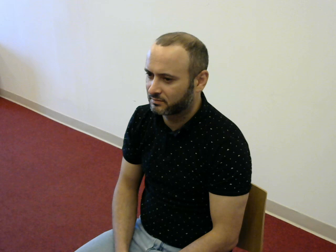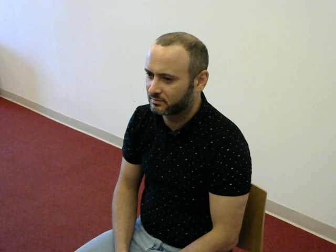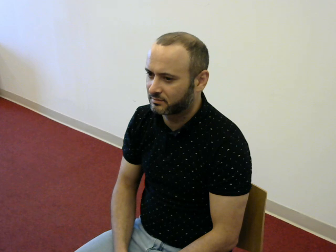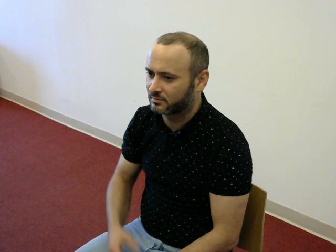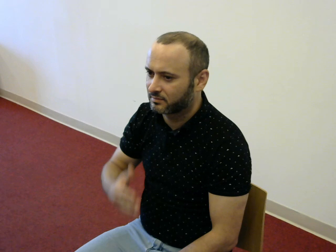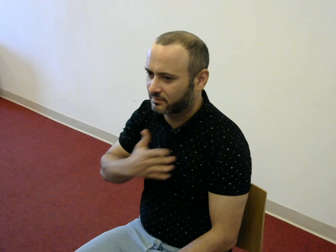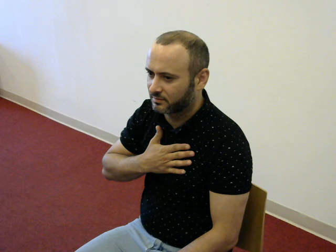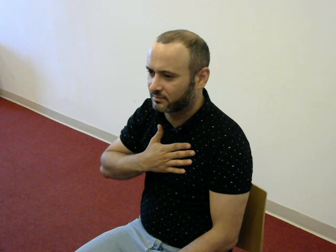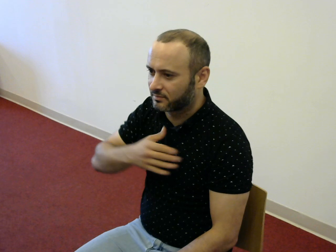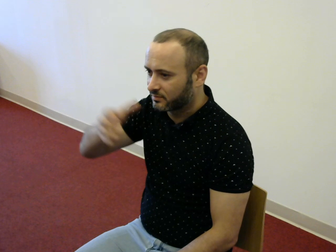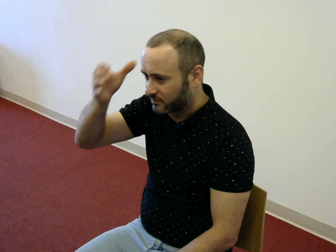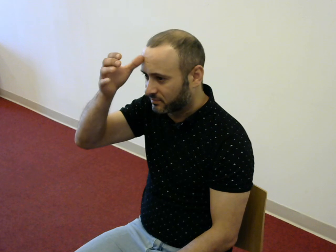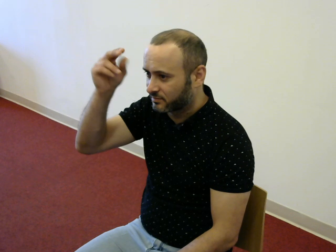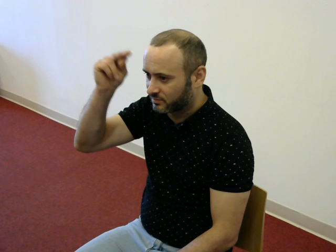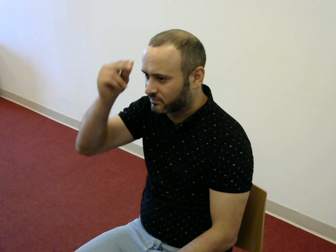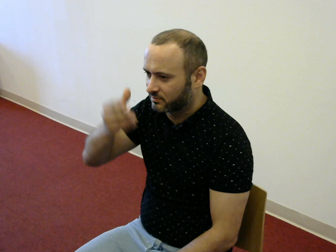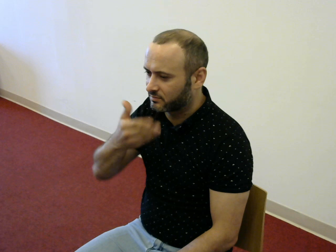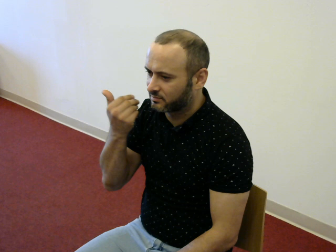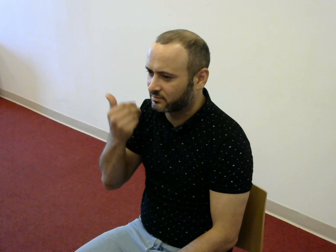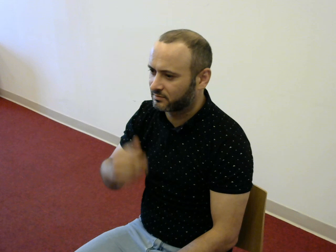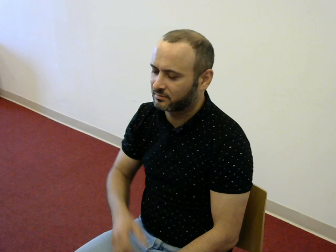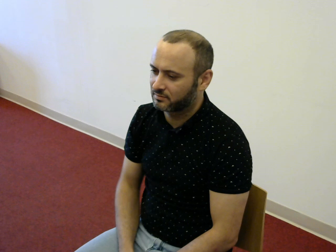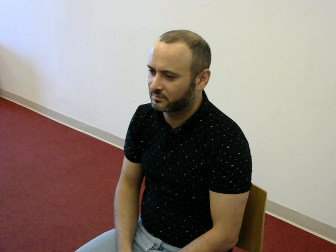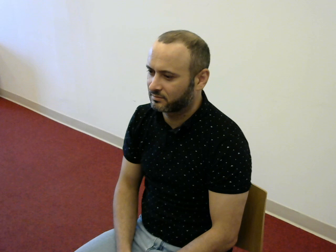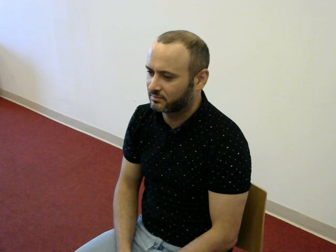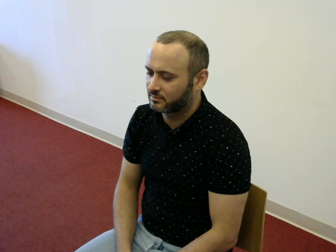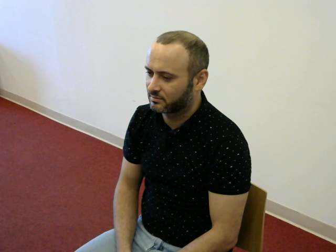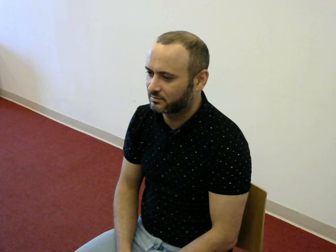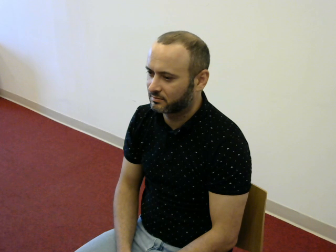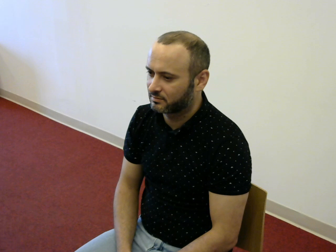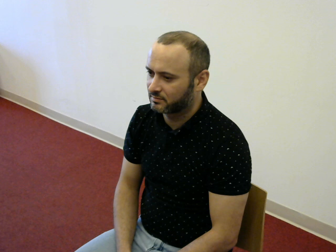Mənim ali təhsilim yoxdur